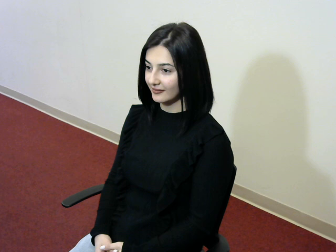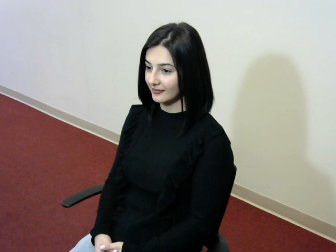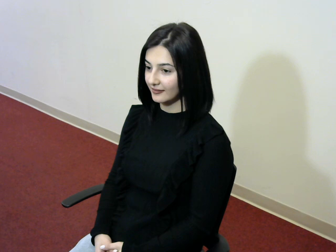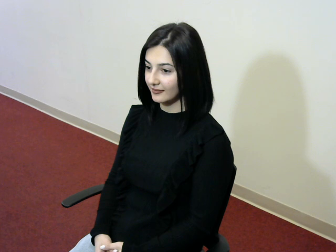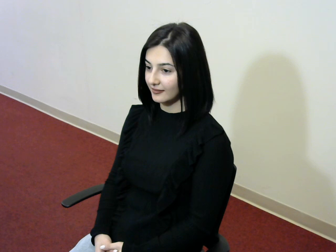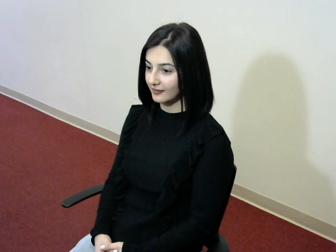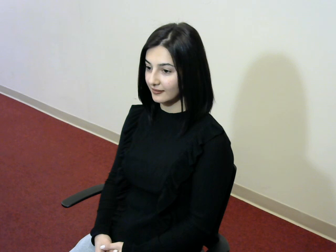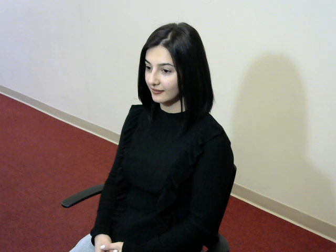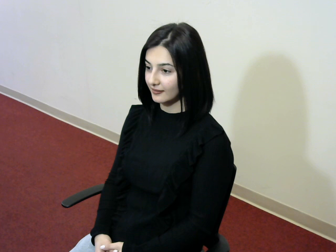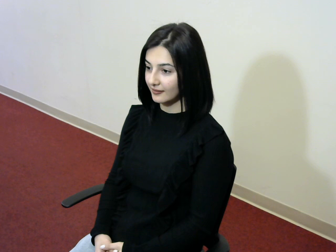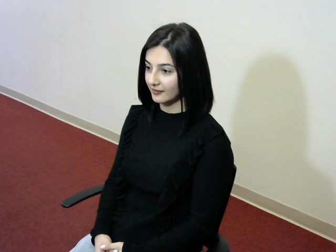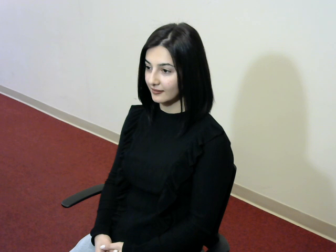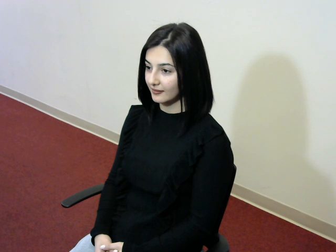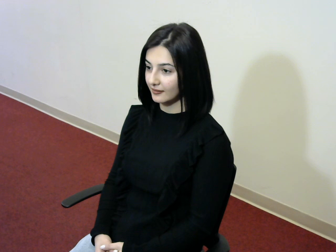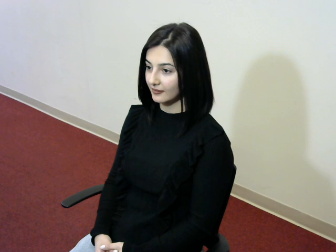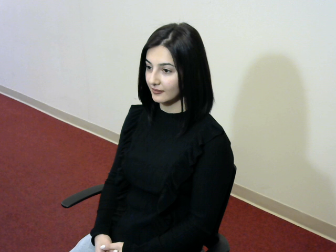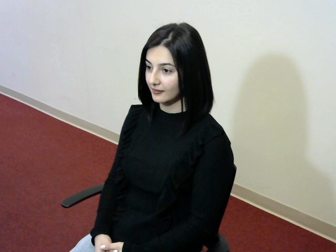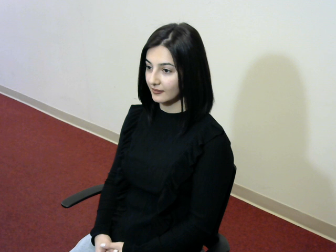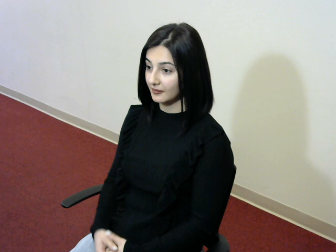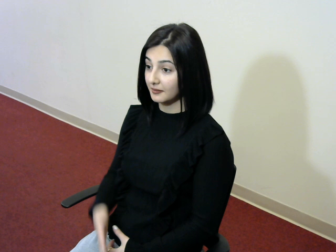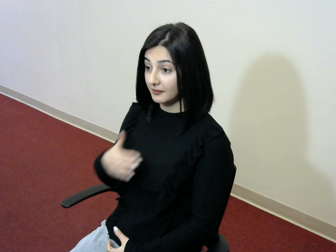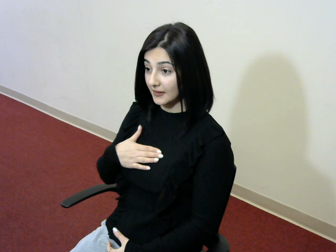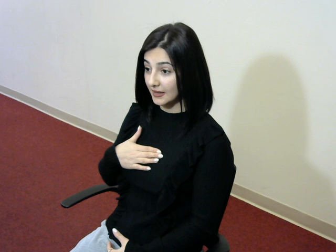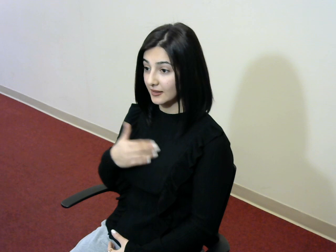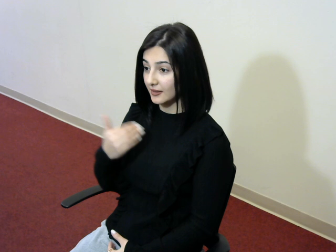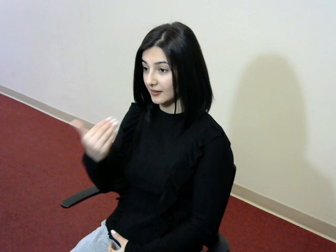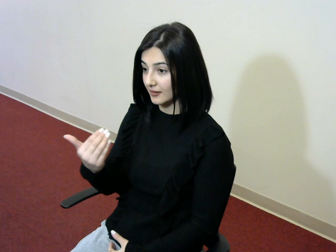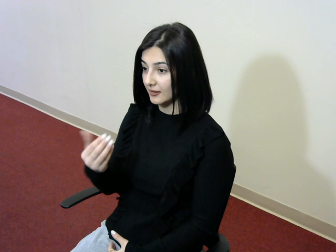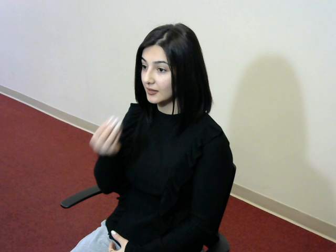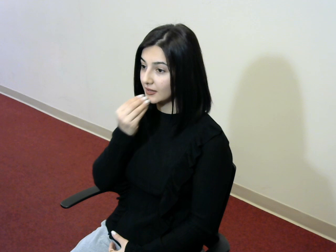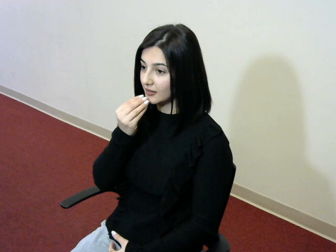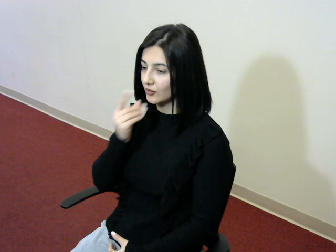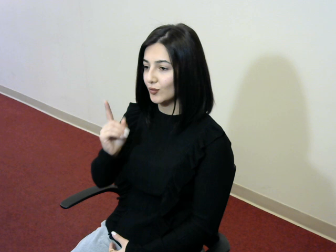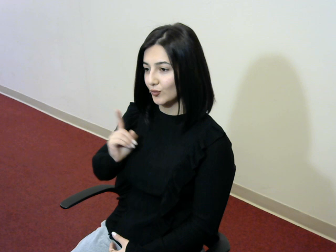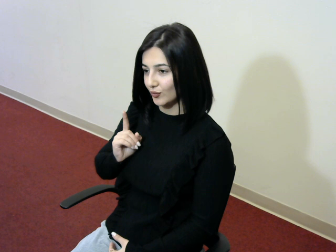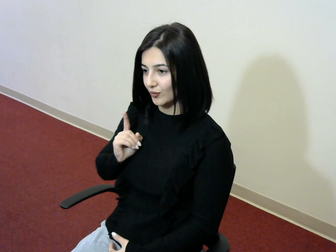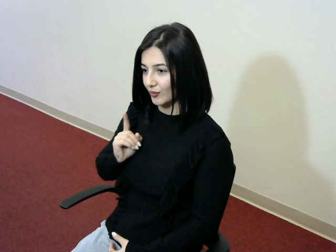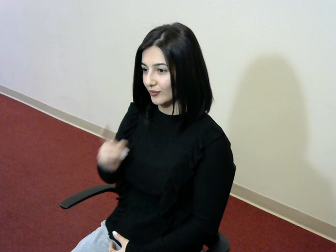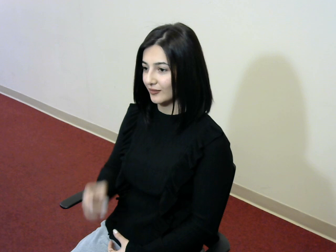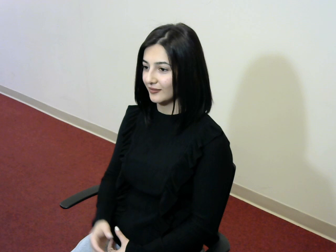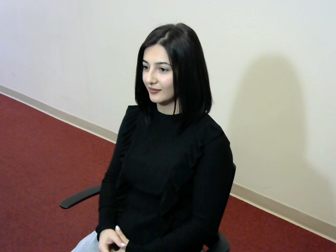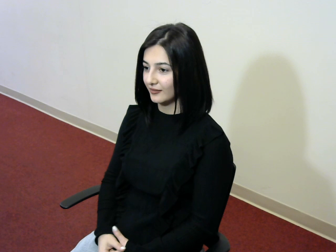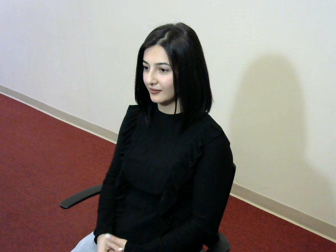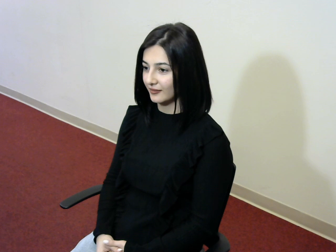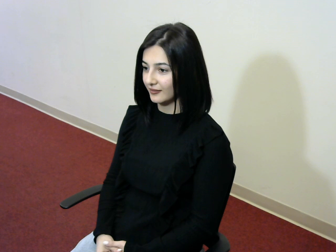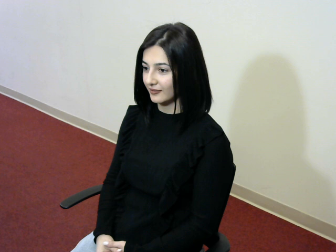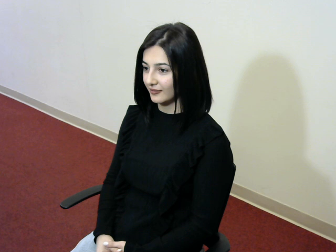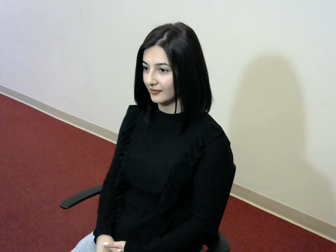Mən sizi naharda gözləyəcəm